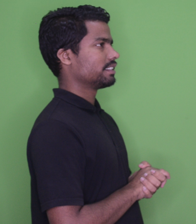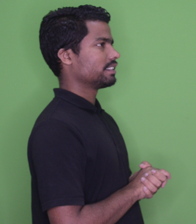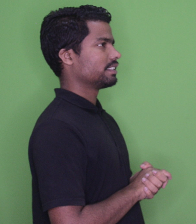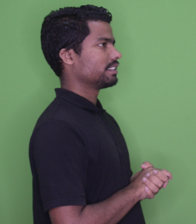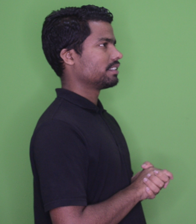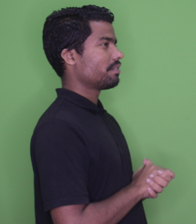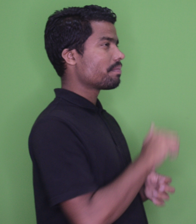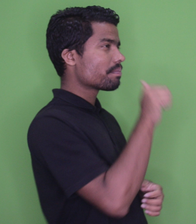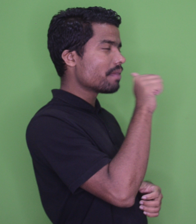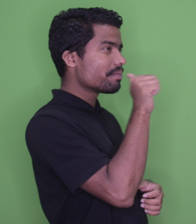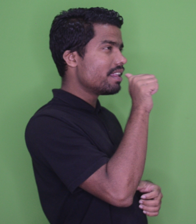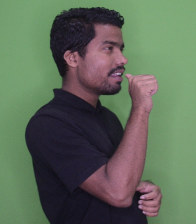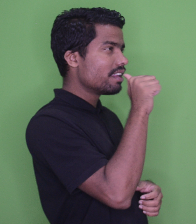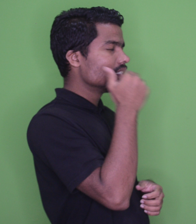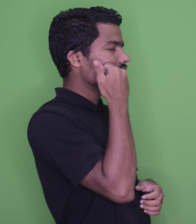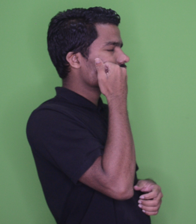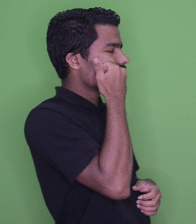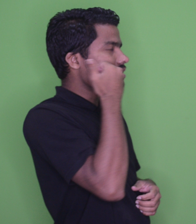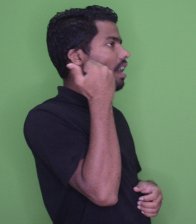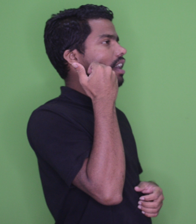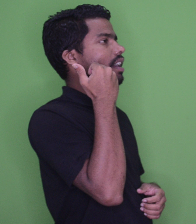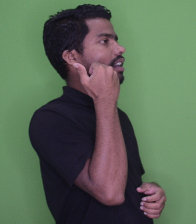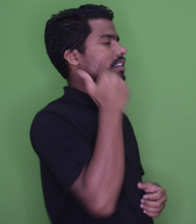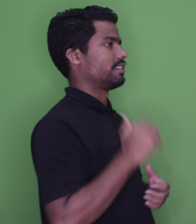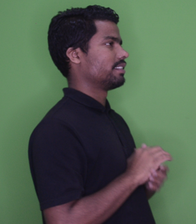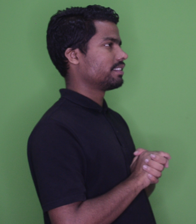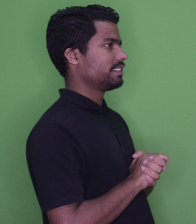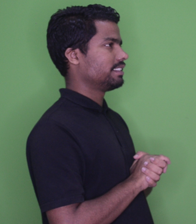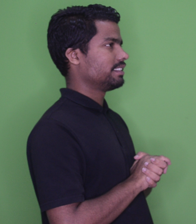water is cold